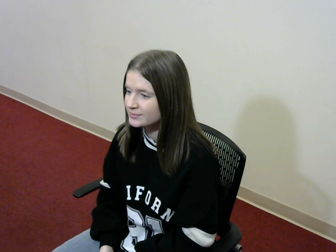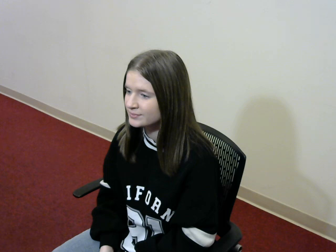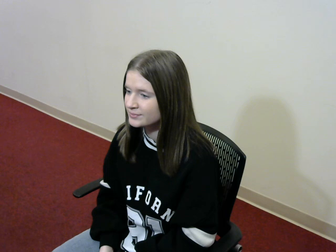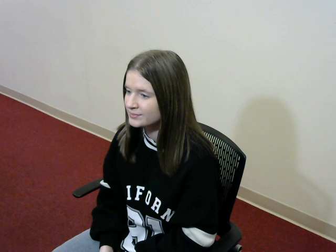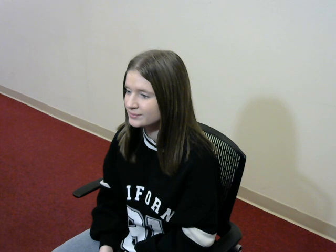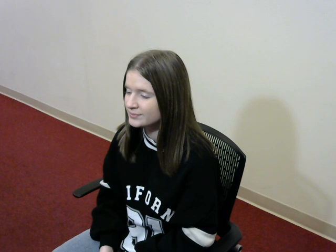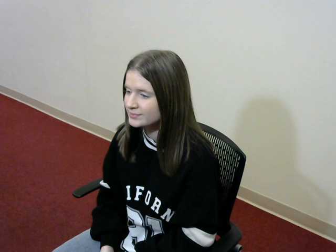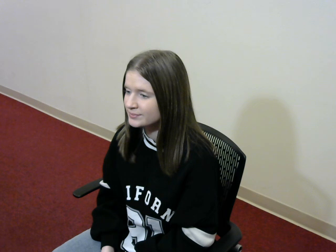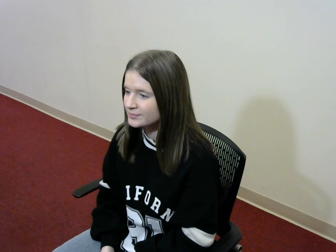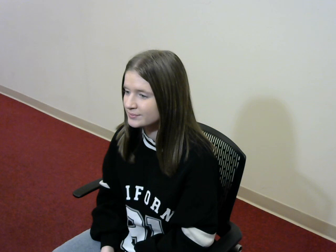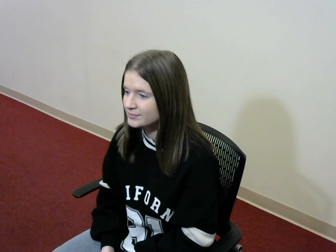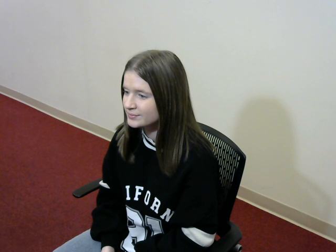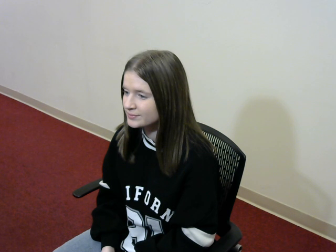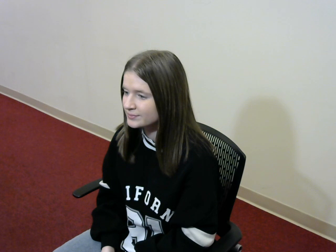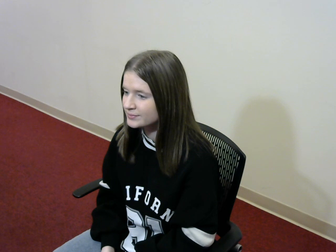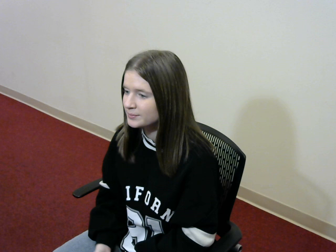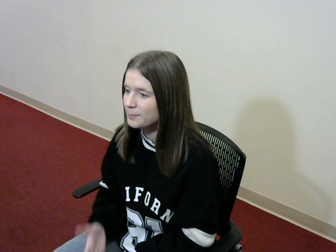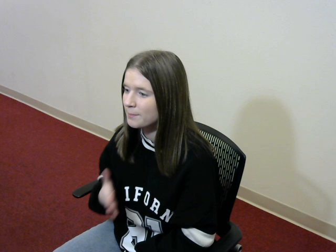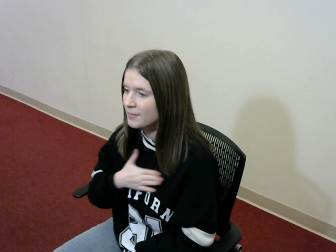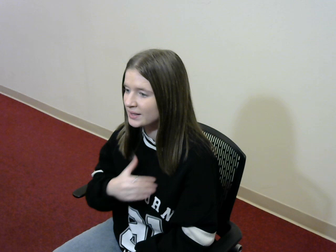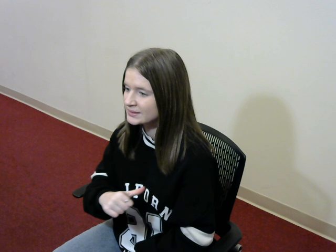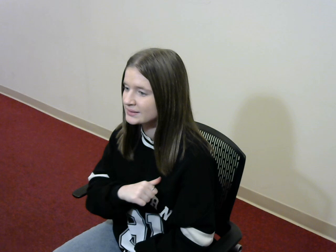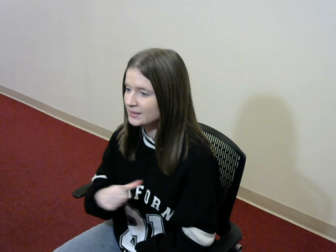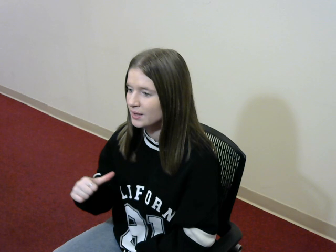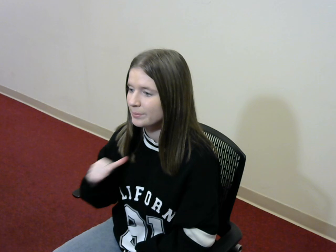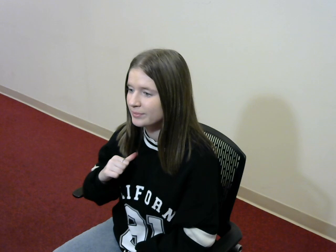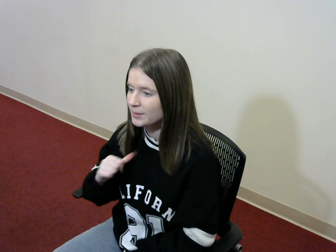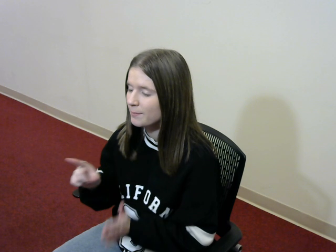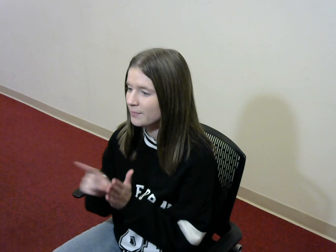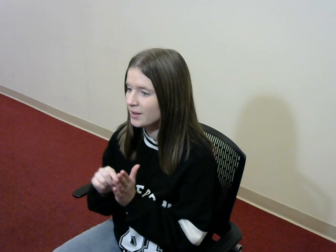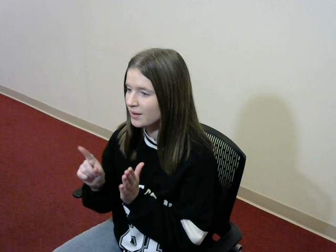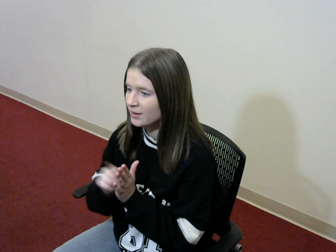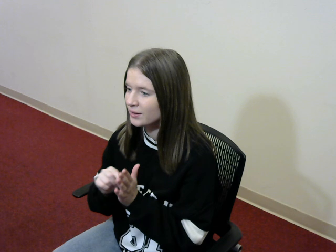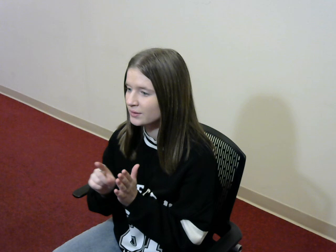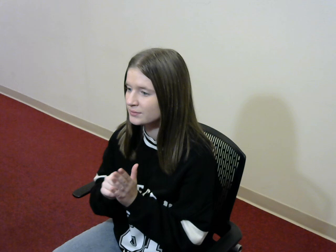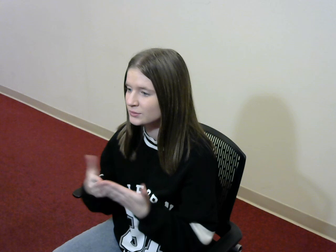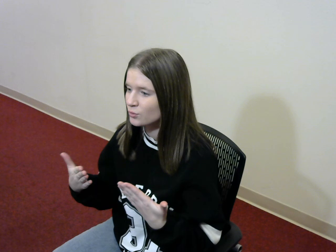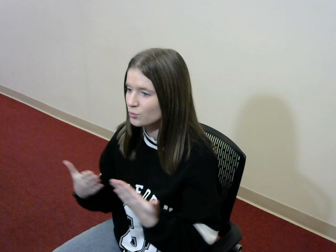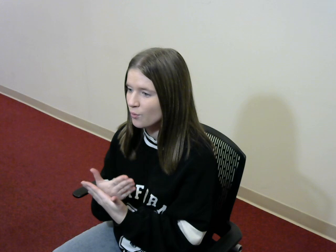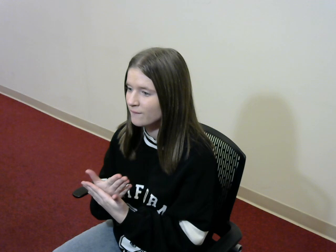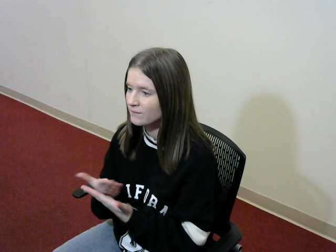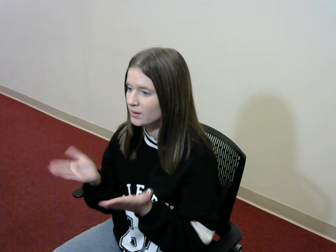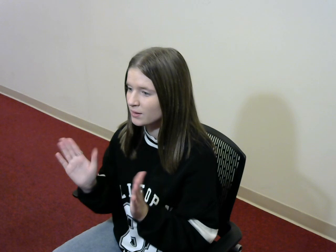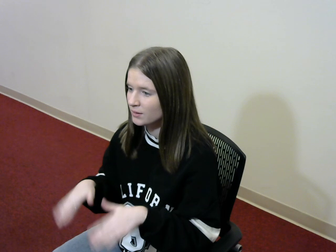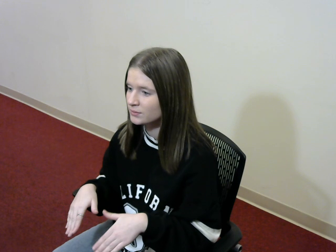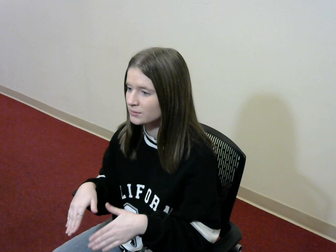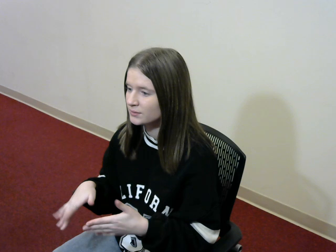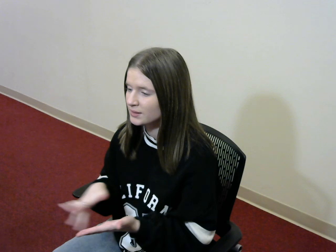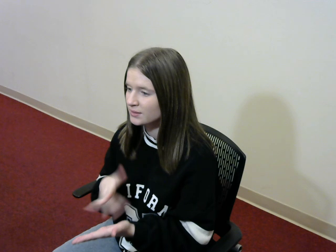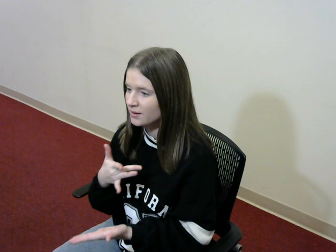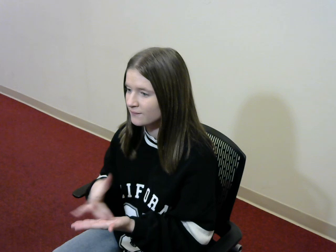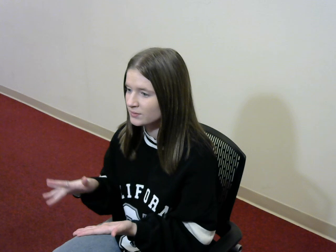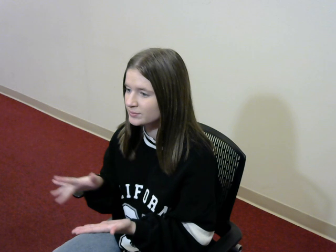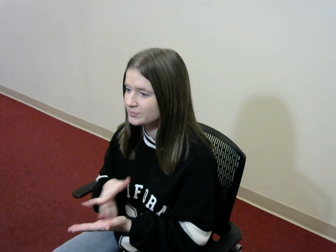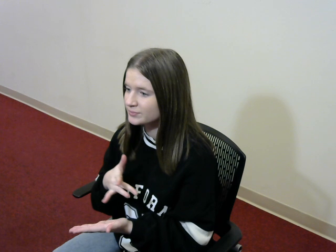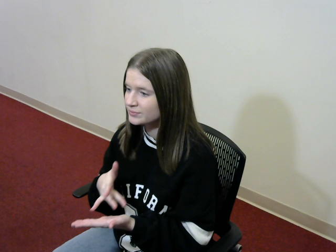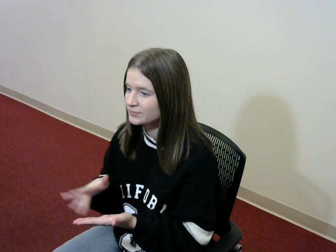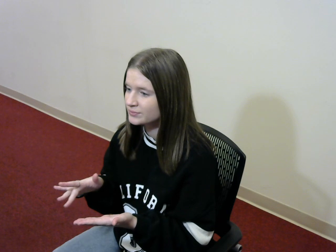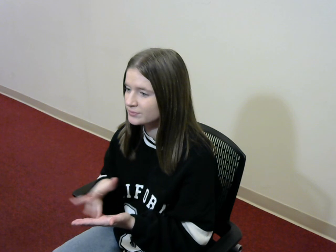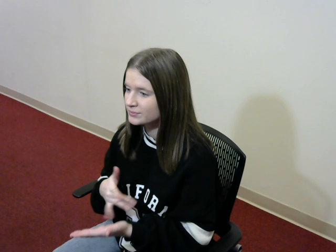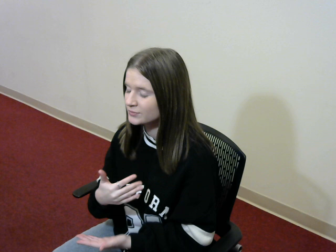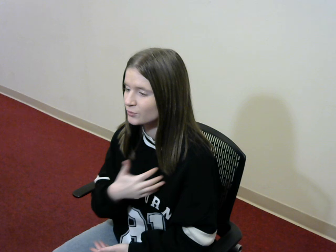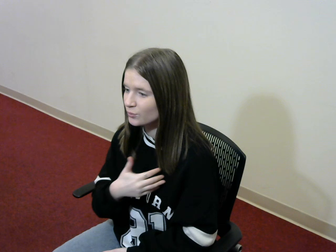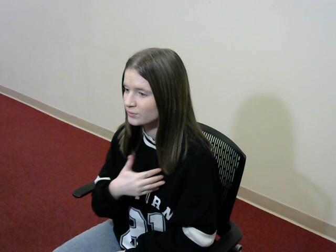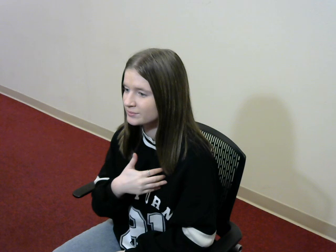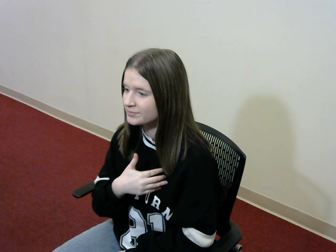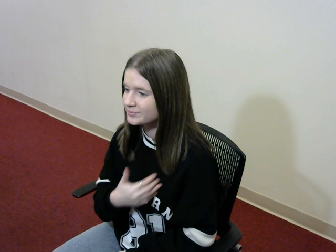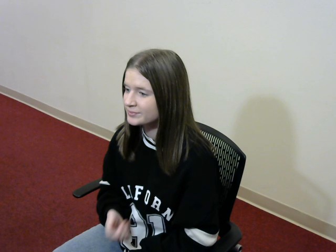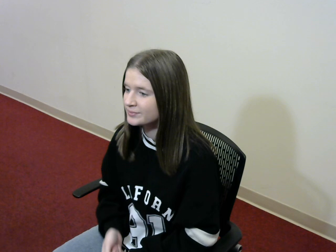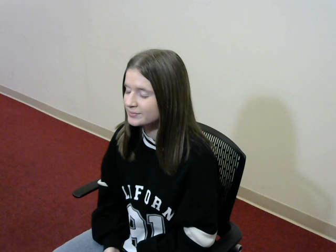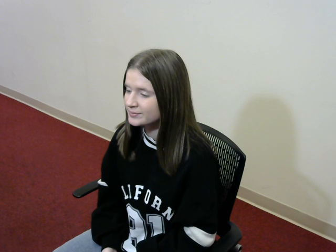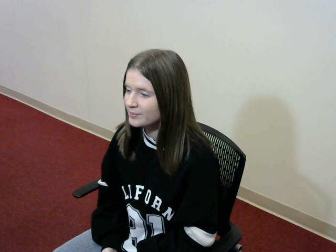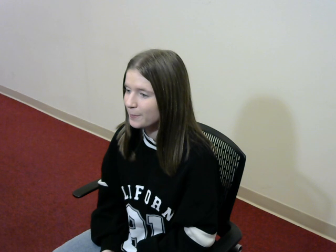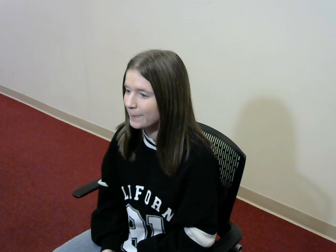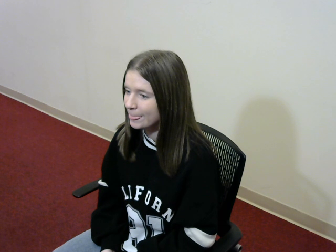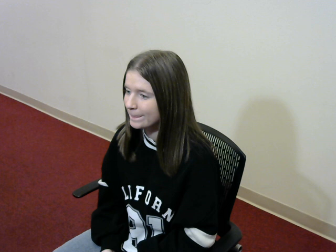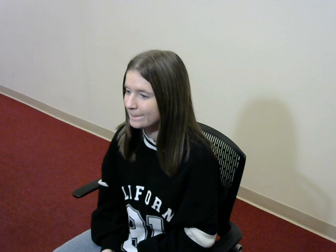Mən öz pensiyamı yenidən hesablatdırmaq istəyirəm